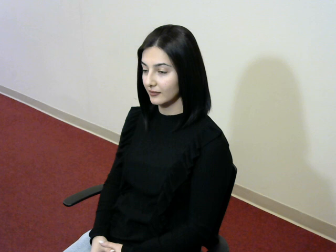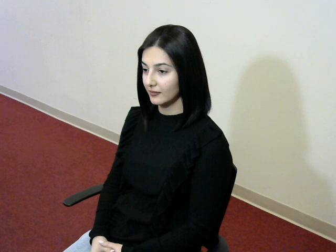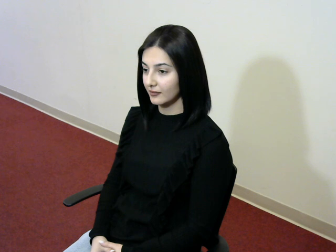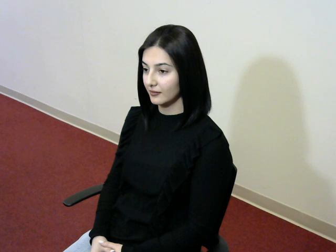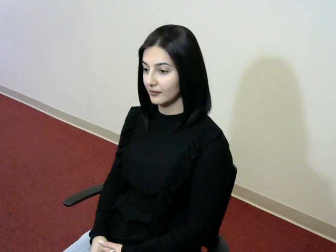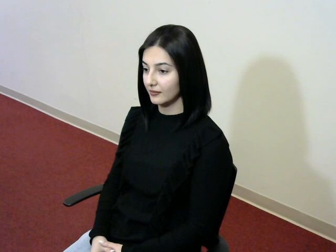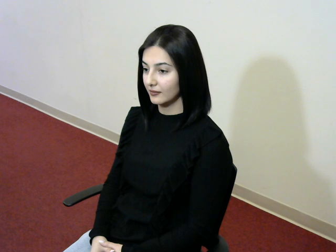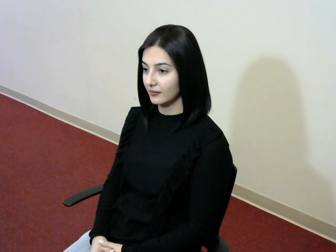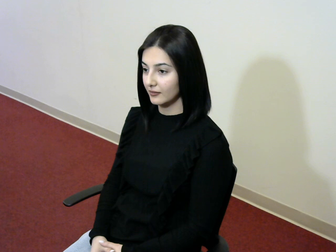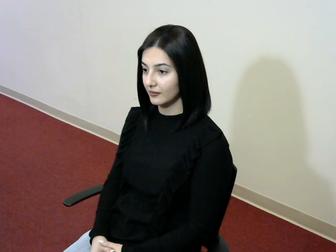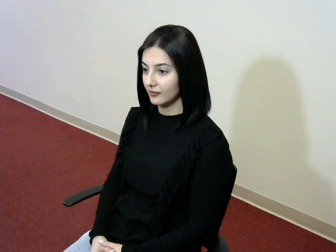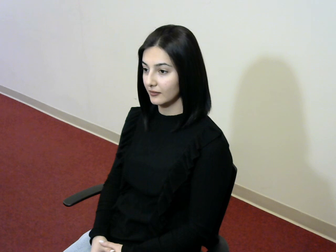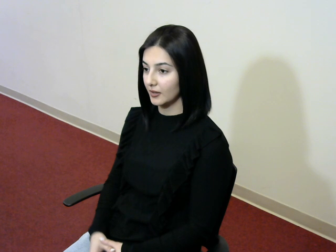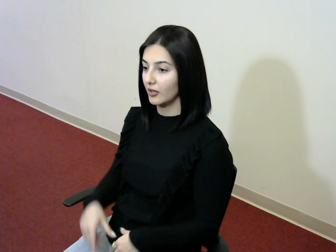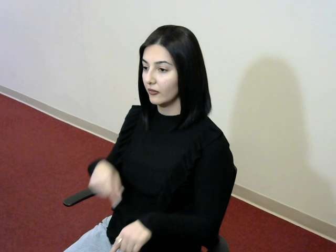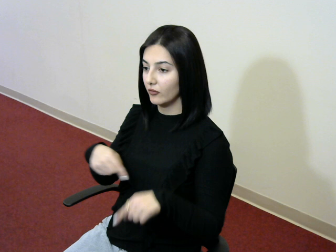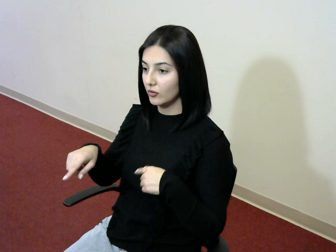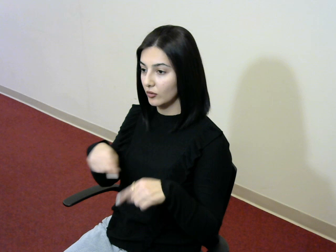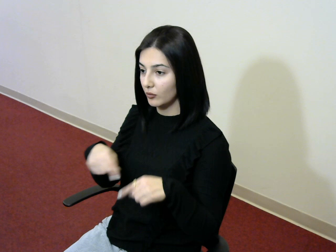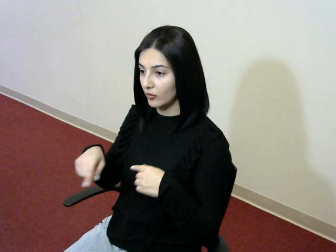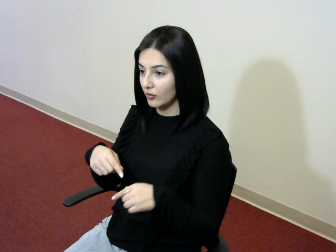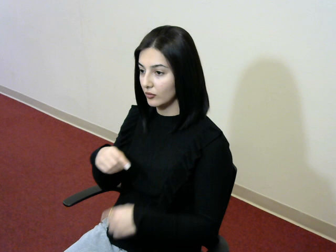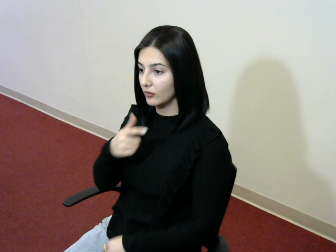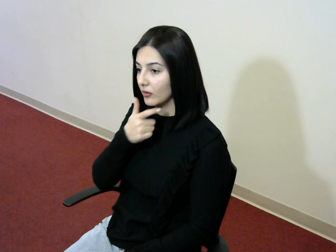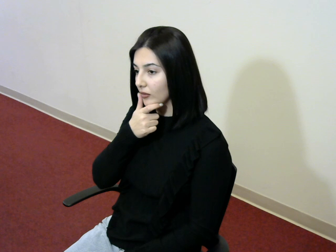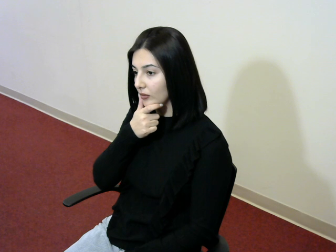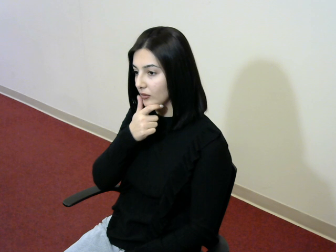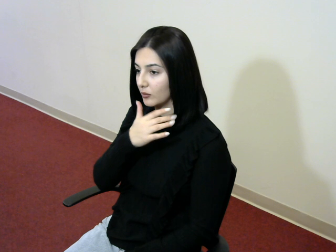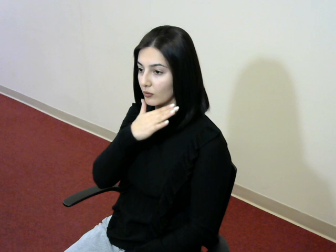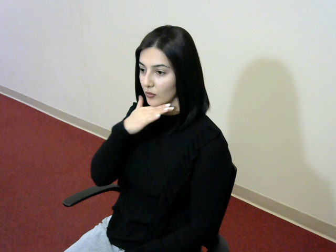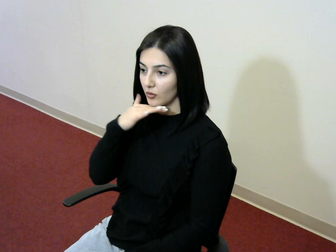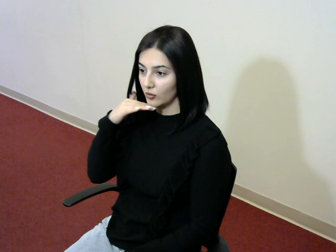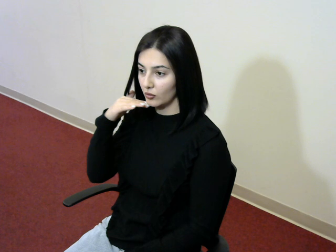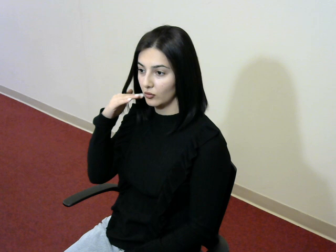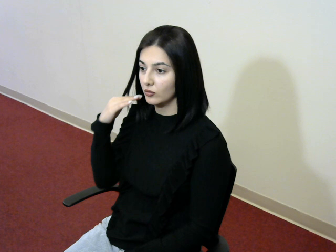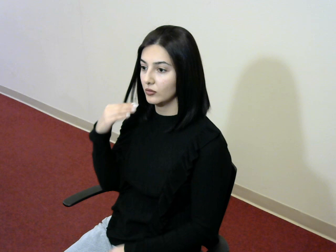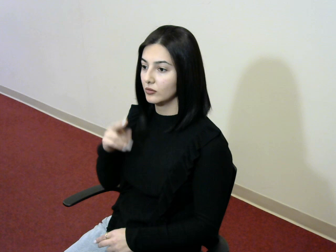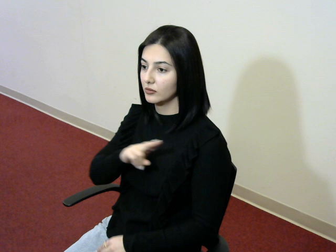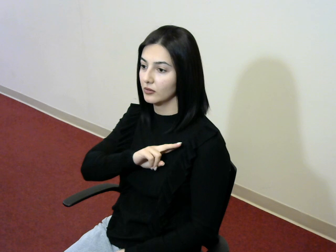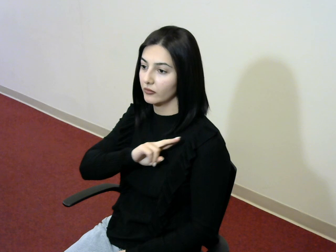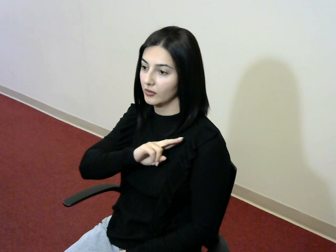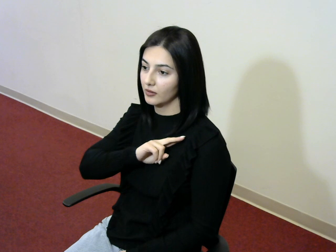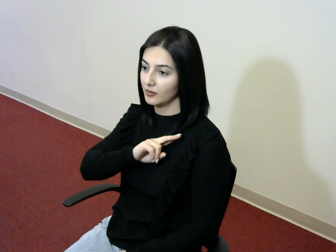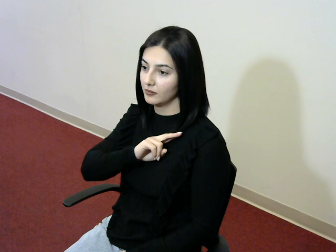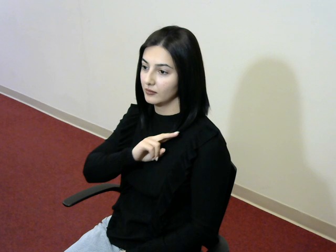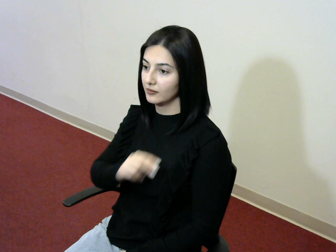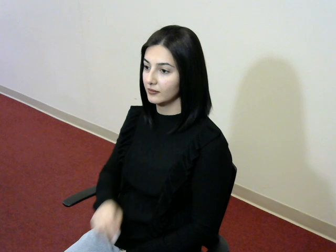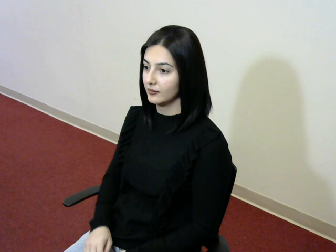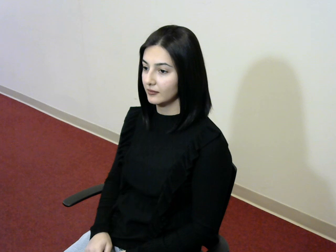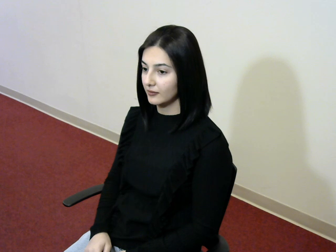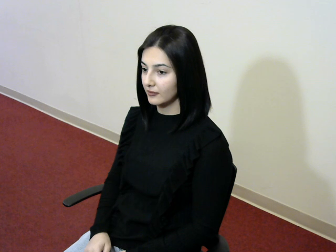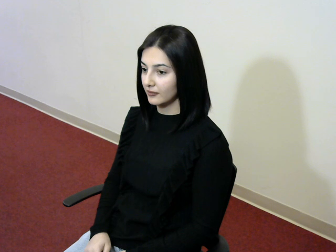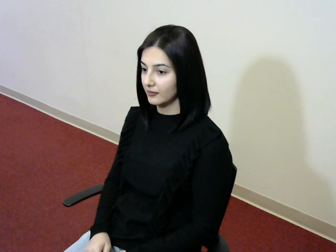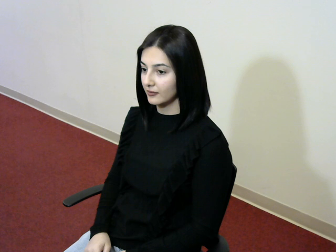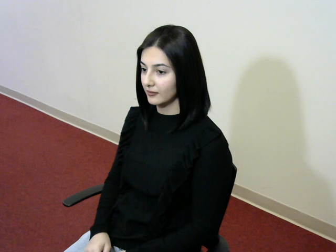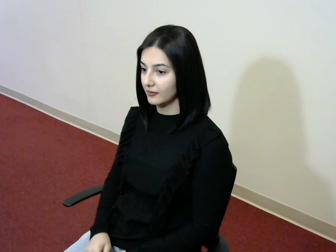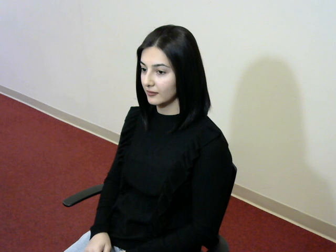Futbol izləməyi çox sevirəm